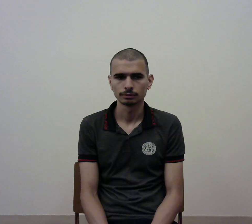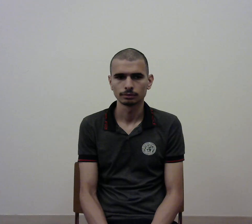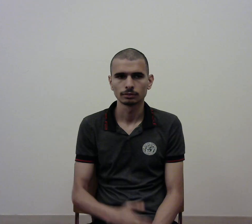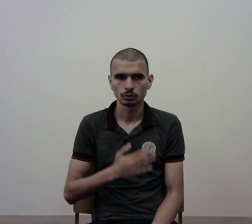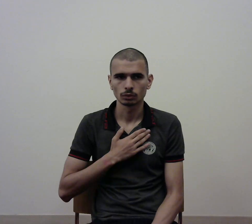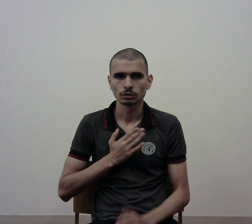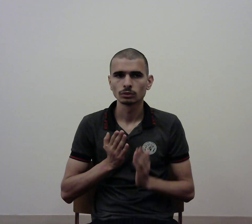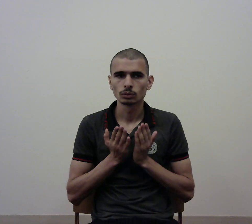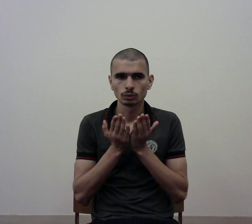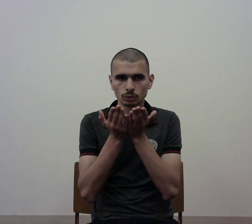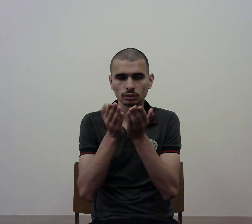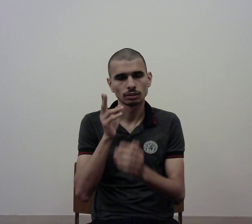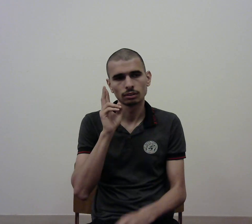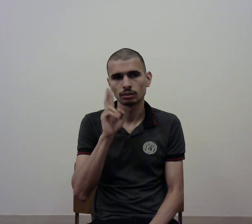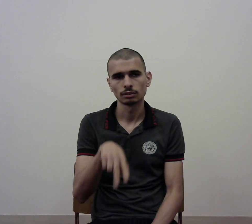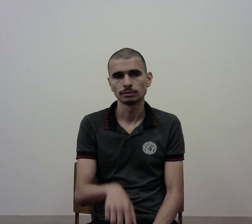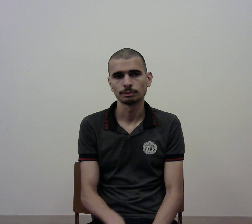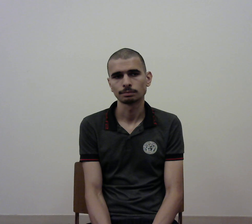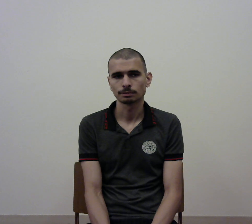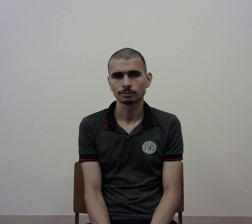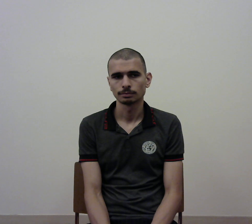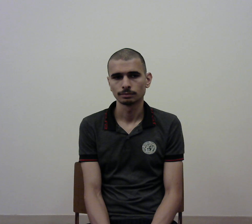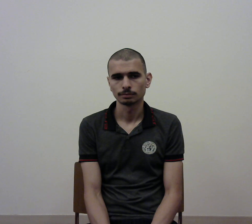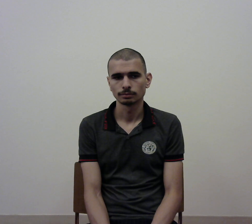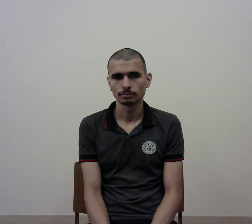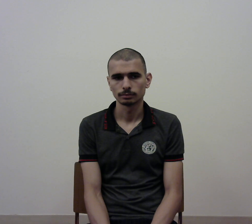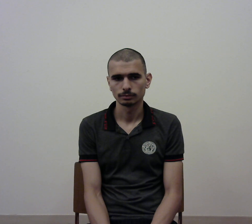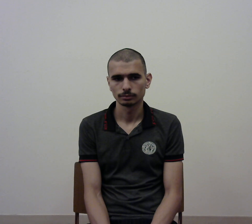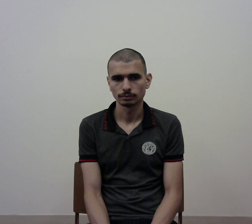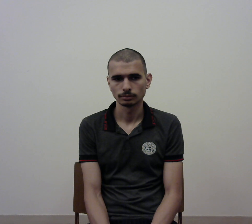Mən oxuya bilmirəm